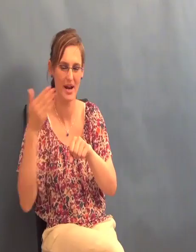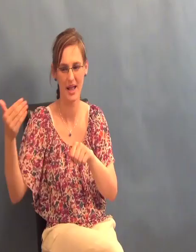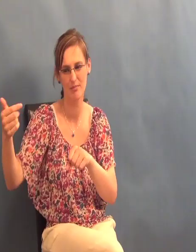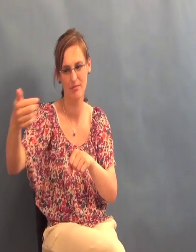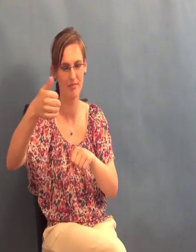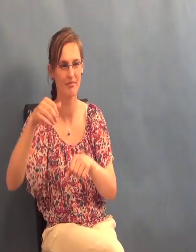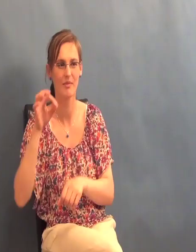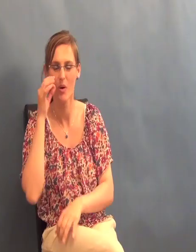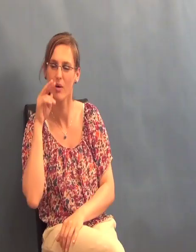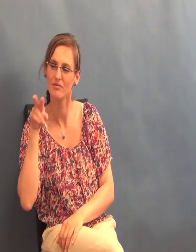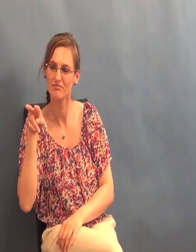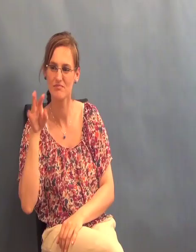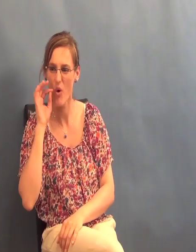Ryba pływa, a kot patrzy na nią.